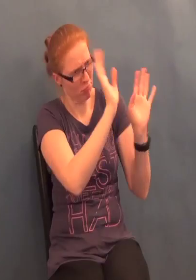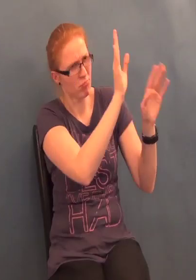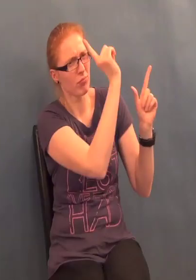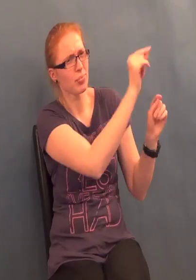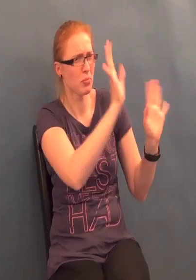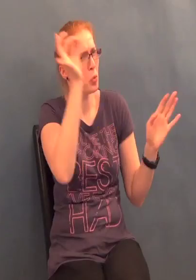Dobranoc.